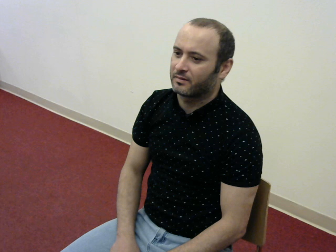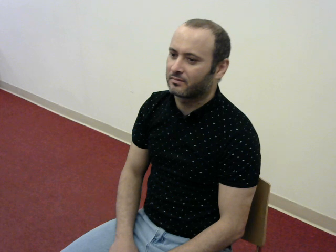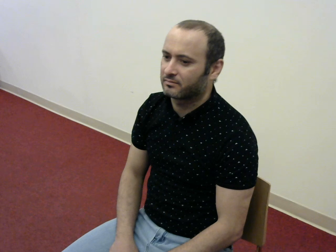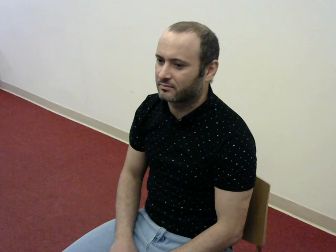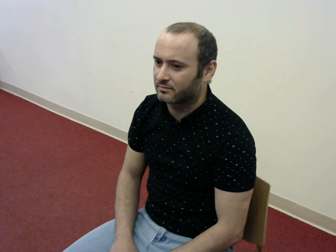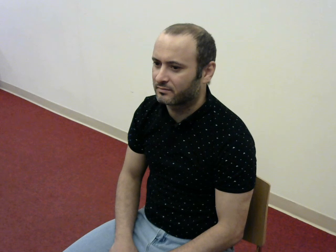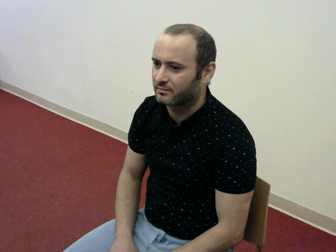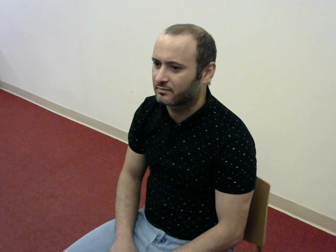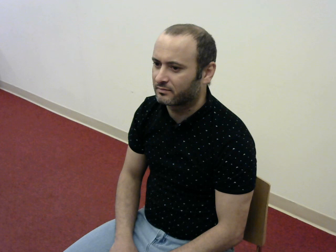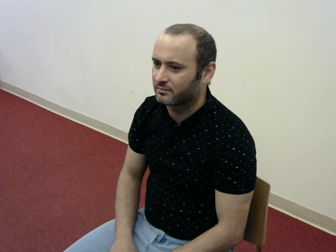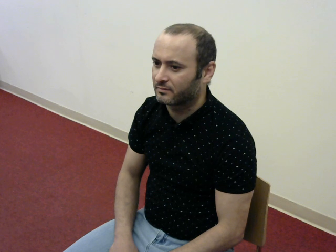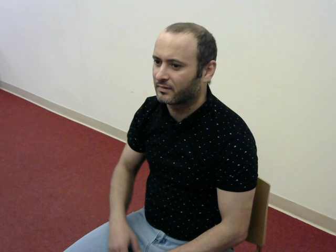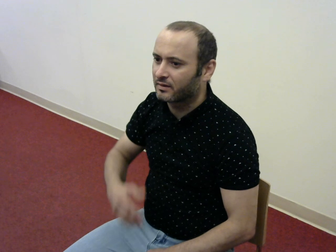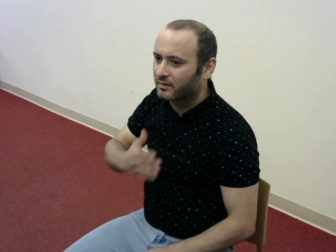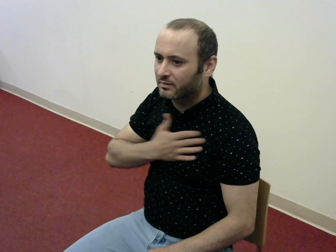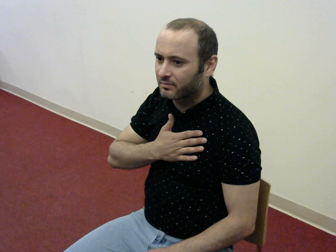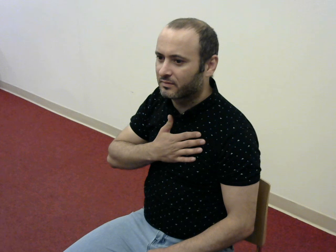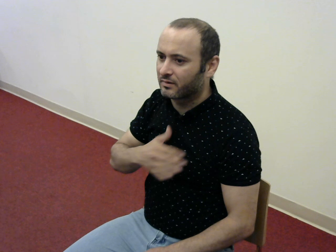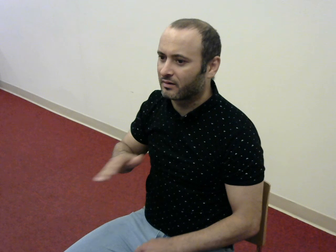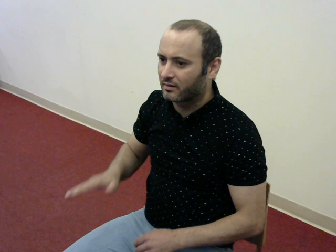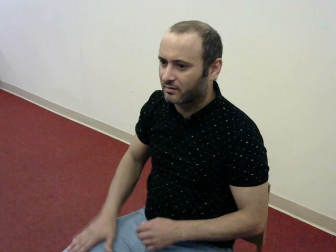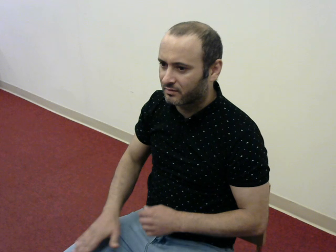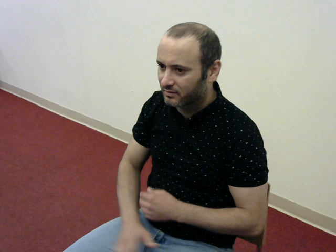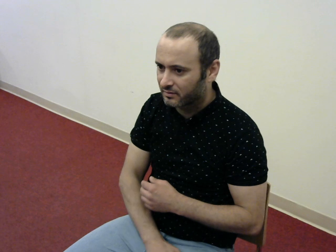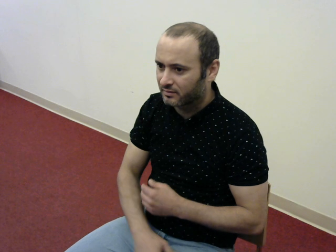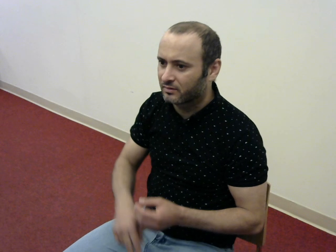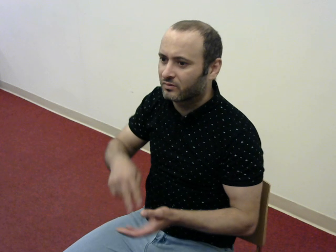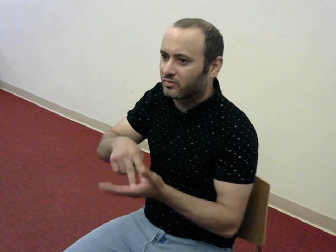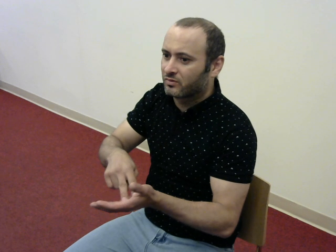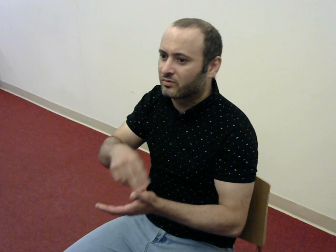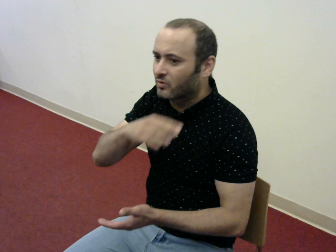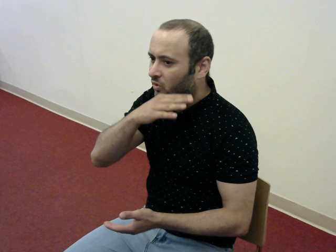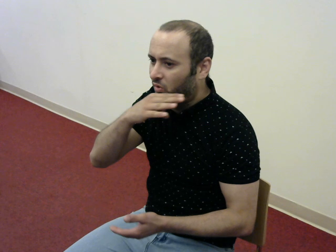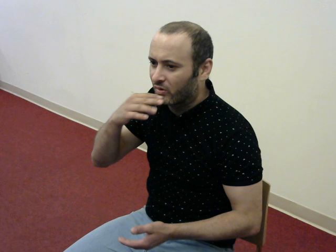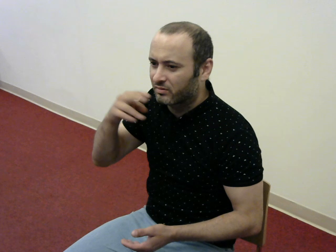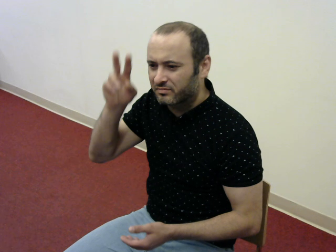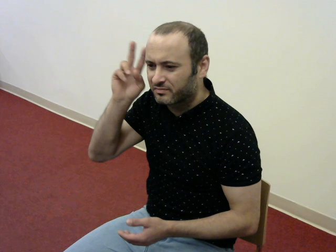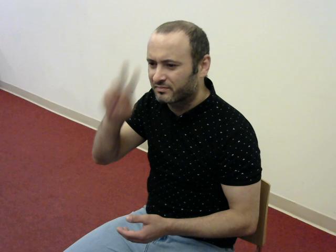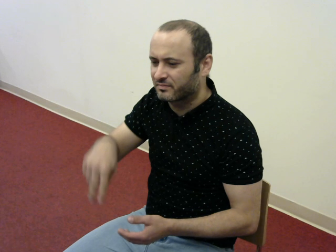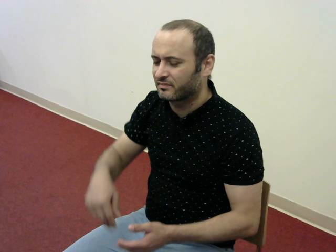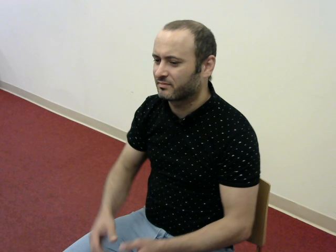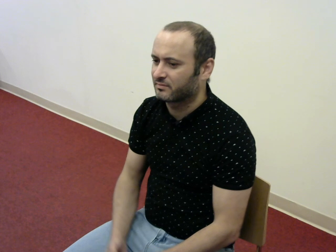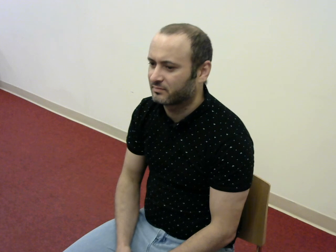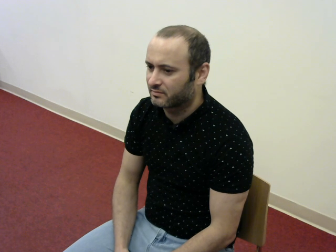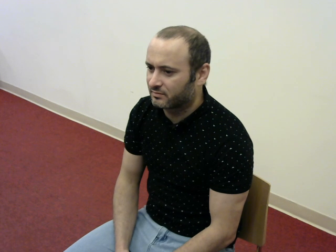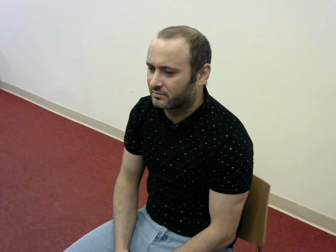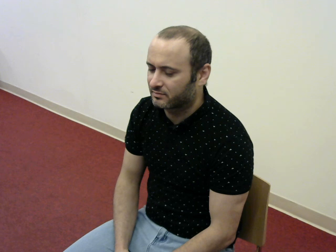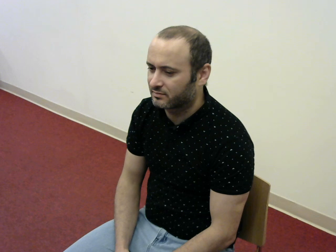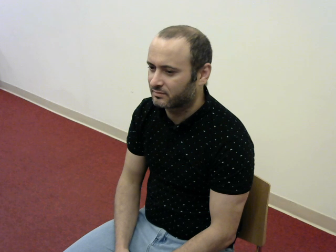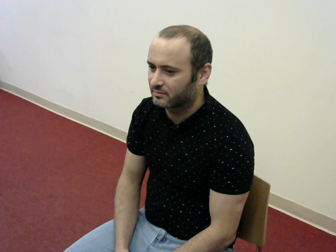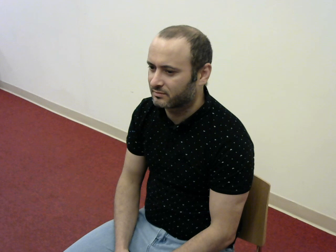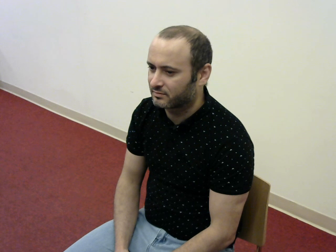Mən ayaq üstə çox dura bilmirəm